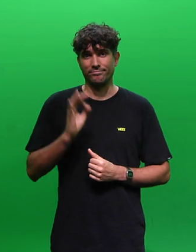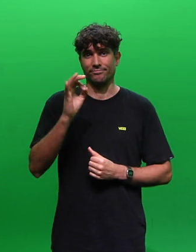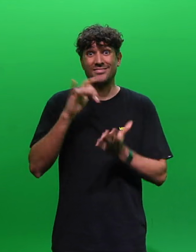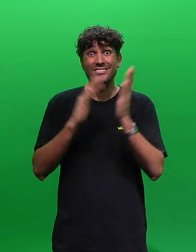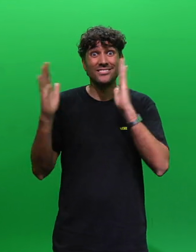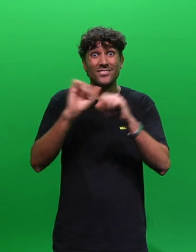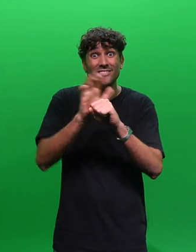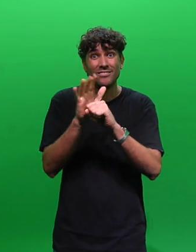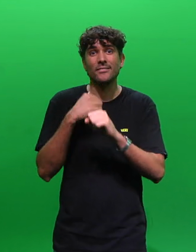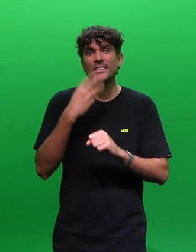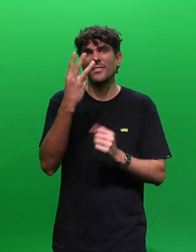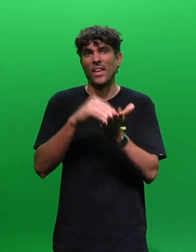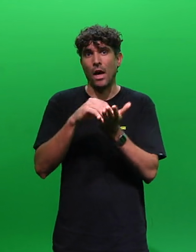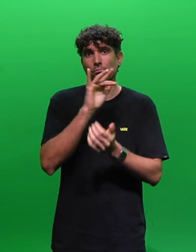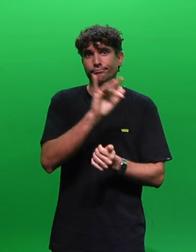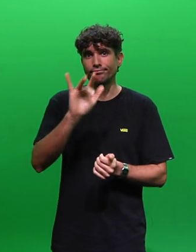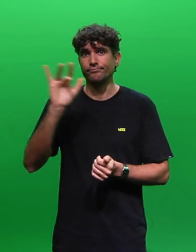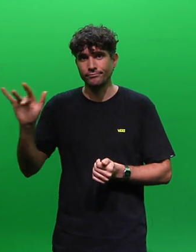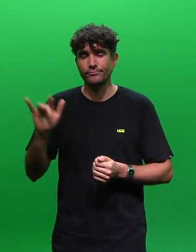Sí, a l'època del covid el vaig tenir tres vegades.